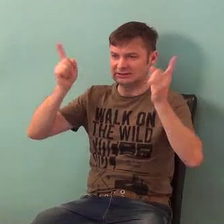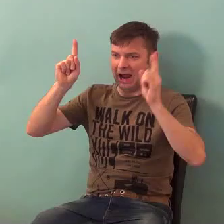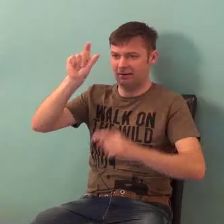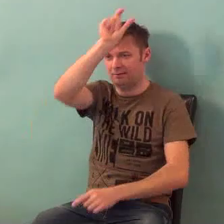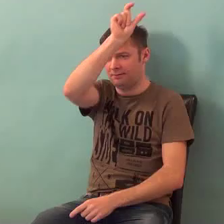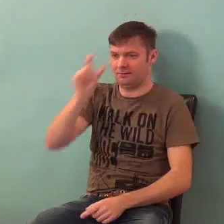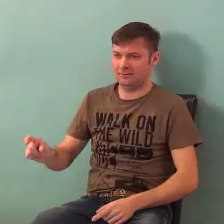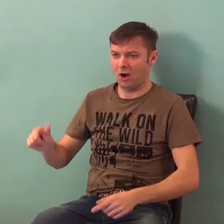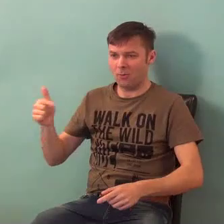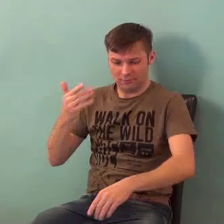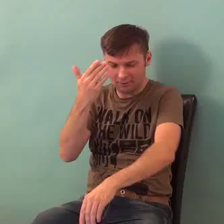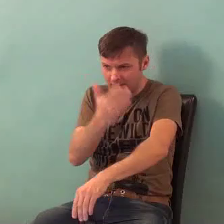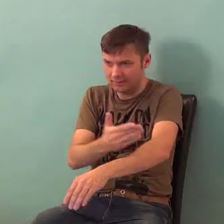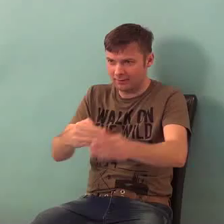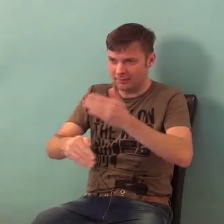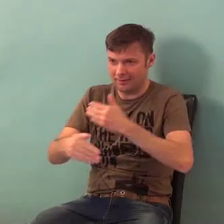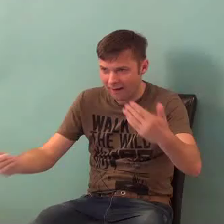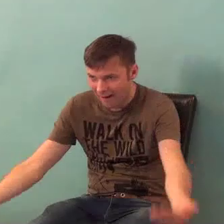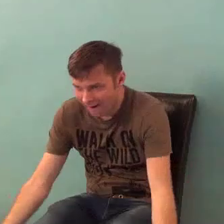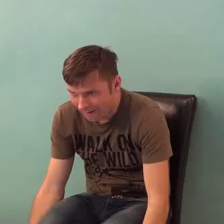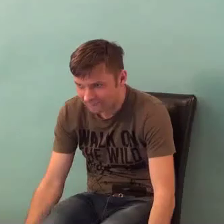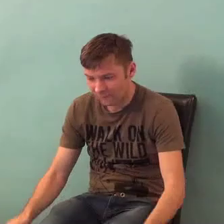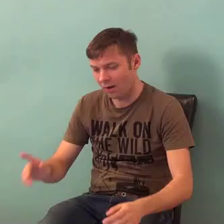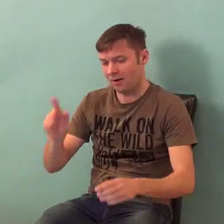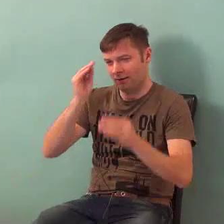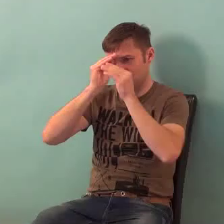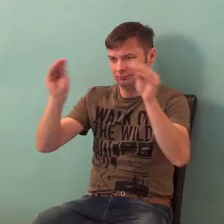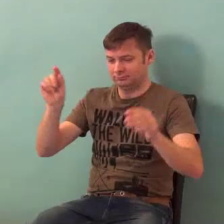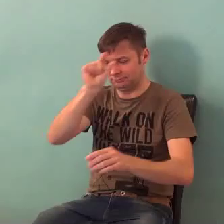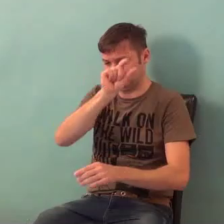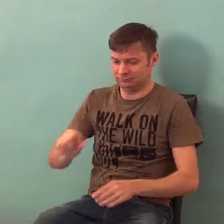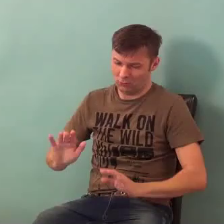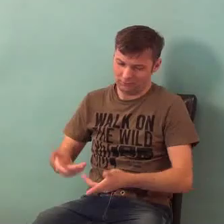Na znaku jest skreślenie, to znaczy, że trzeba założyć długie spodnie oraz bluzę z długim rękawem.